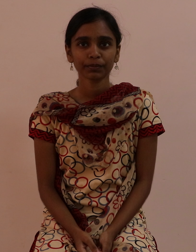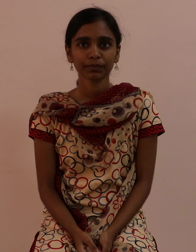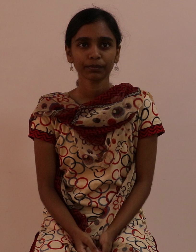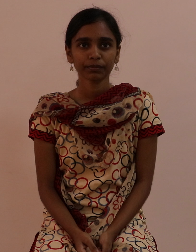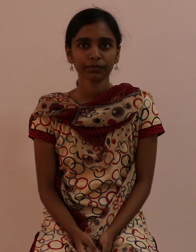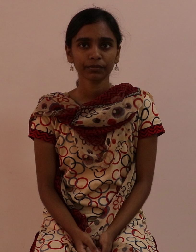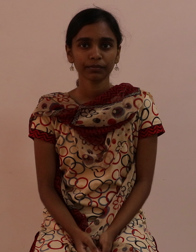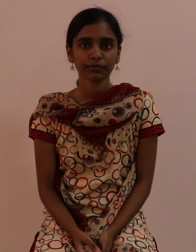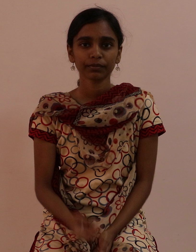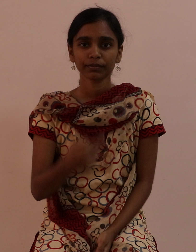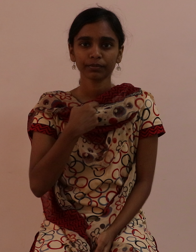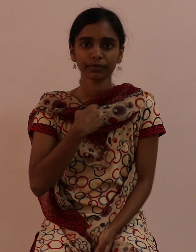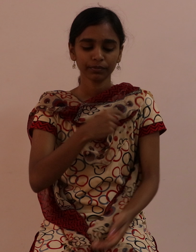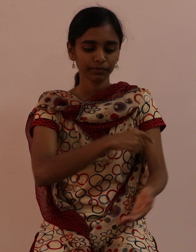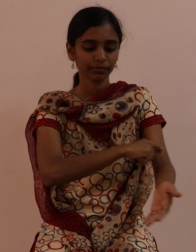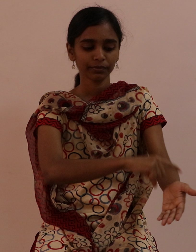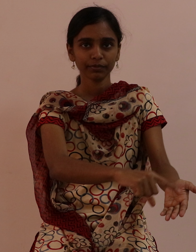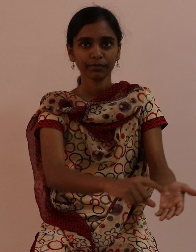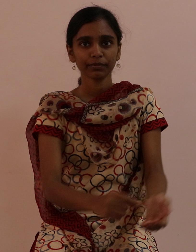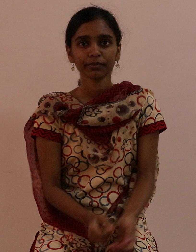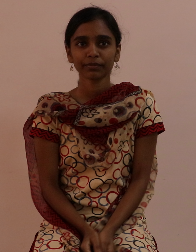my name is xxxxxxxx